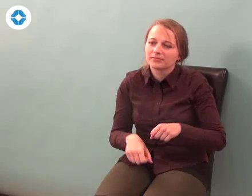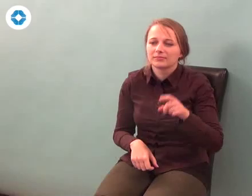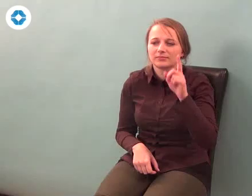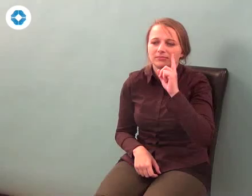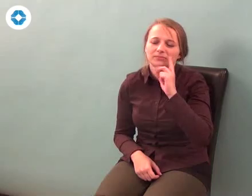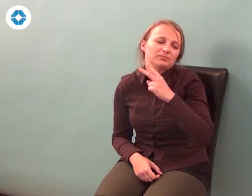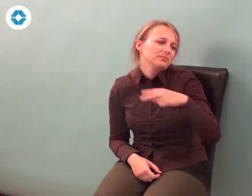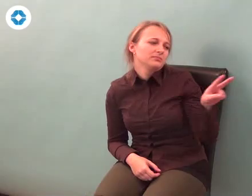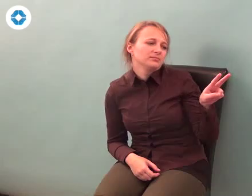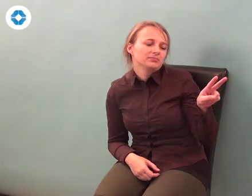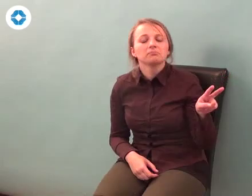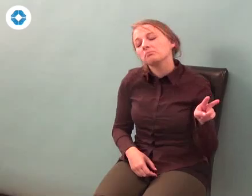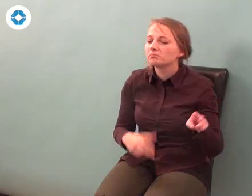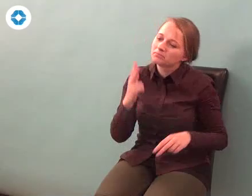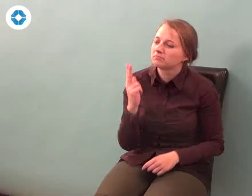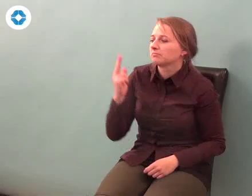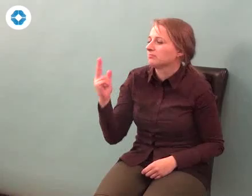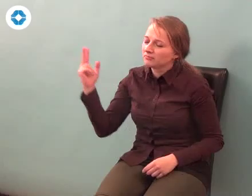Trzej chłopcy spoglądają za nim i odchodzą.